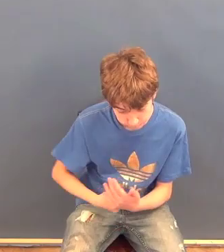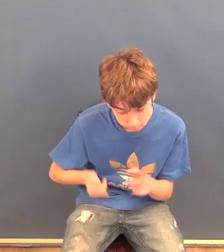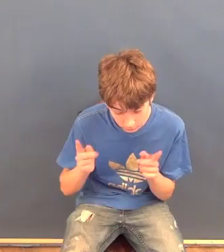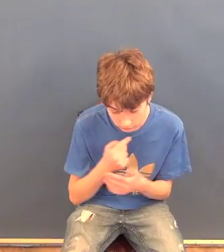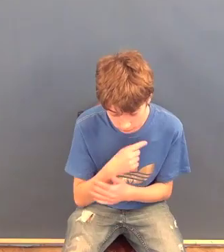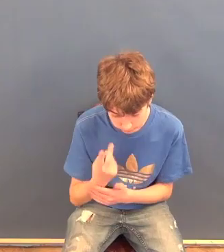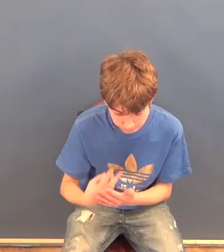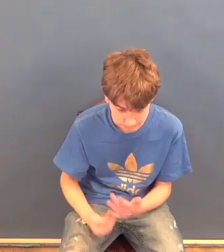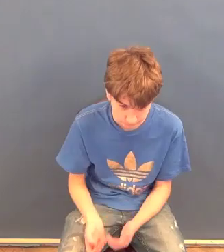Uwaga, możliwość utonięcia.